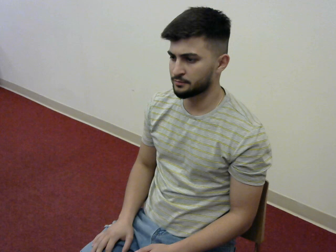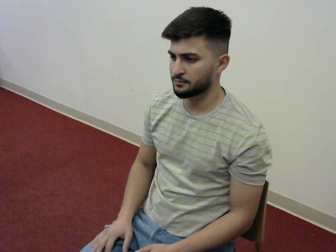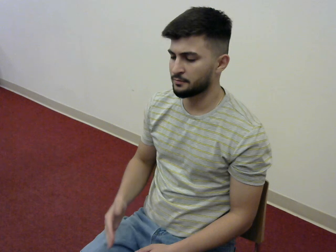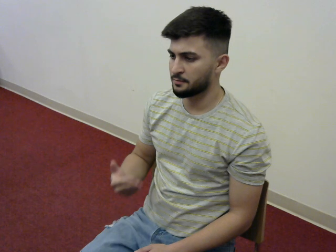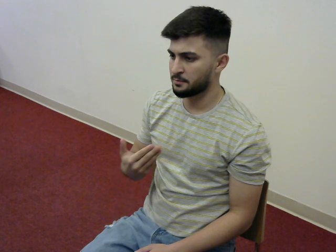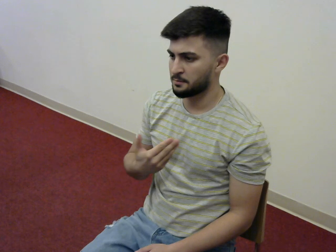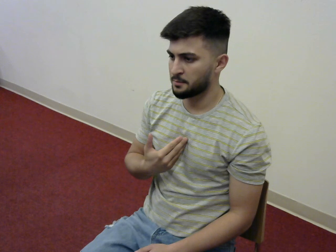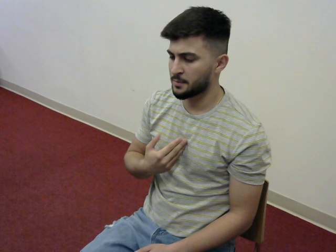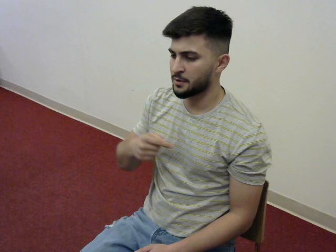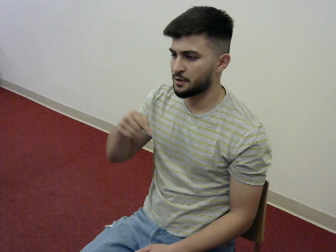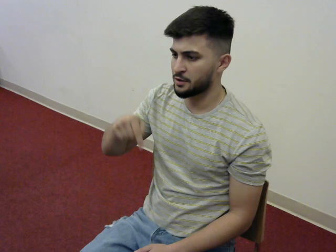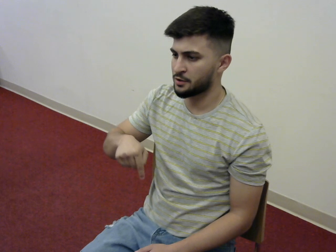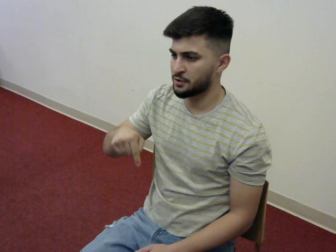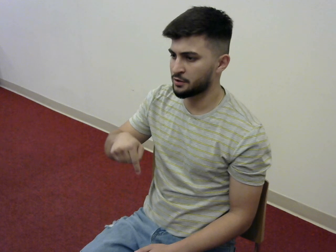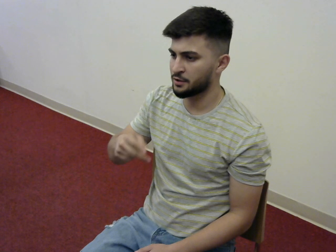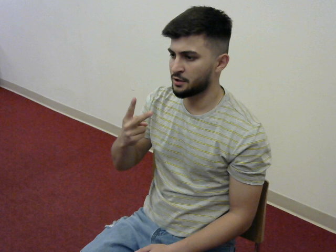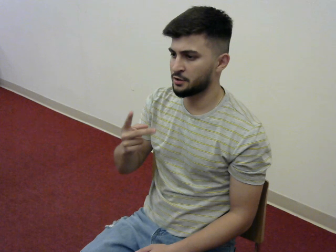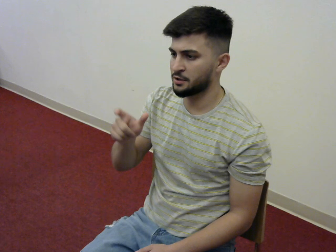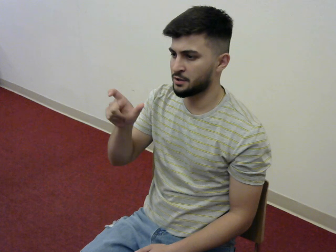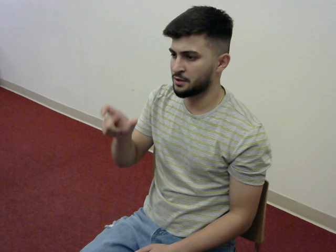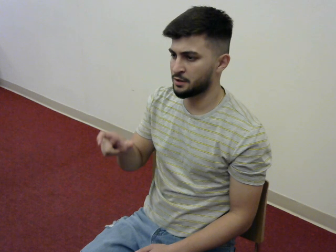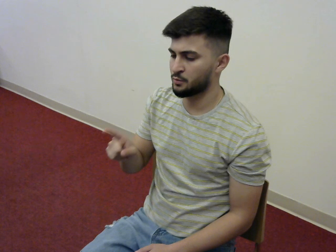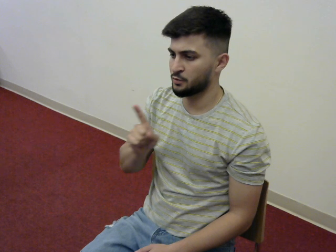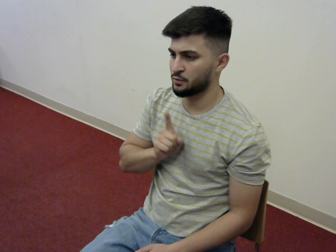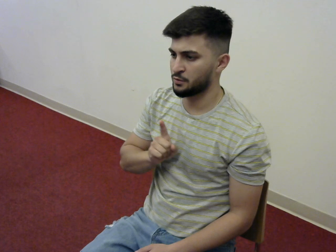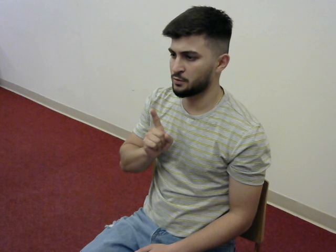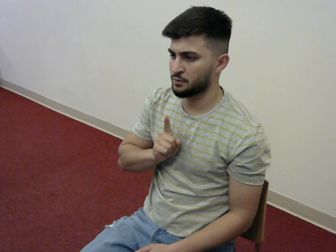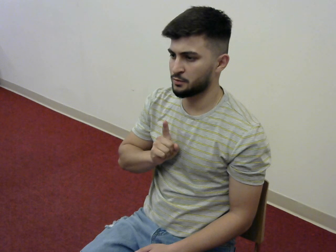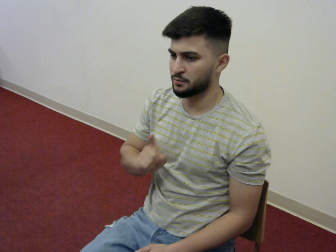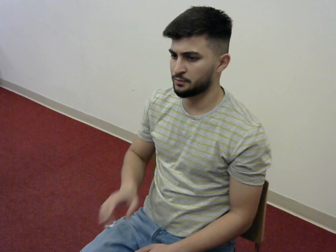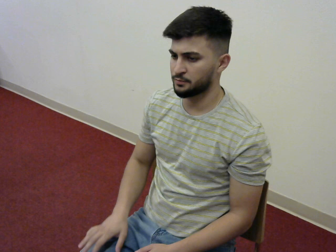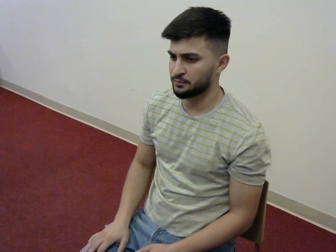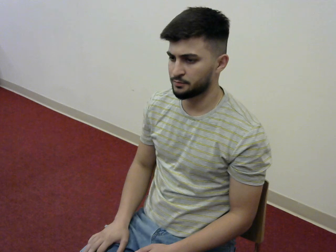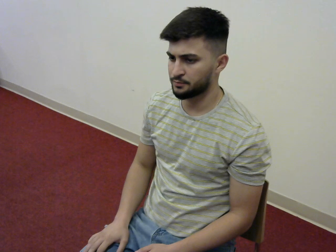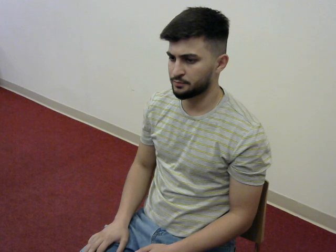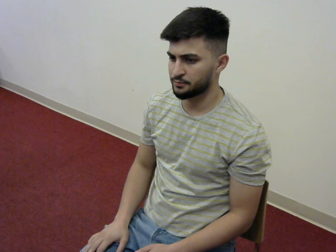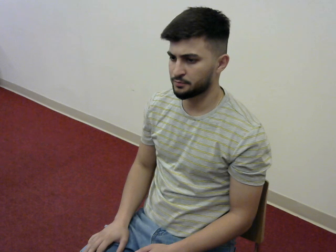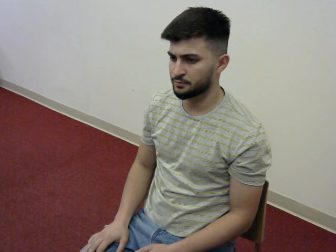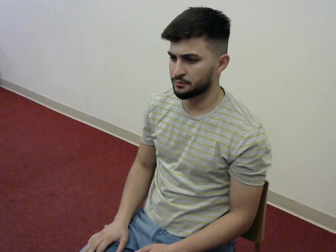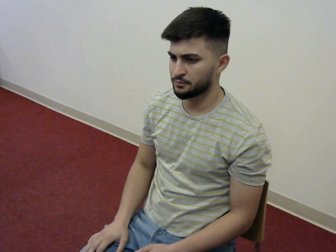Məni aşağıda 2 nəfər gözləyir